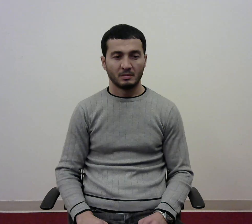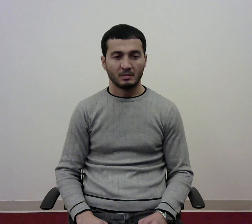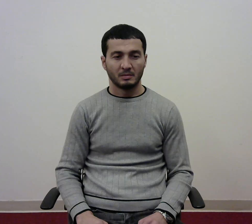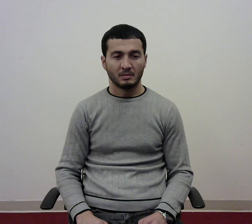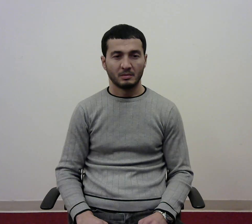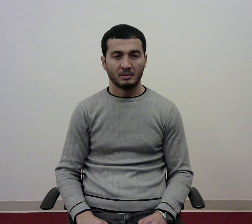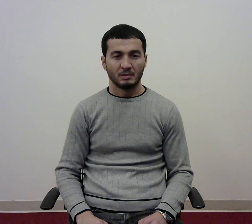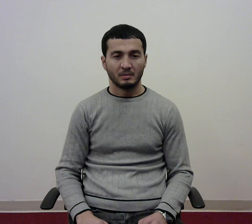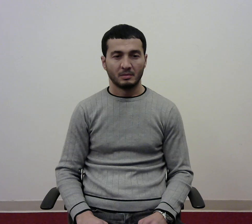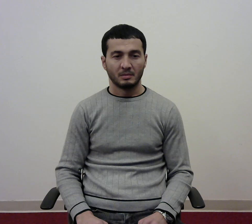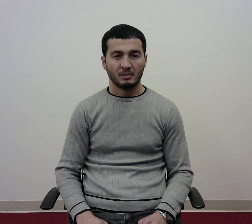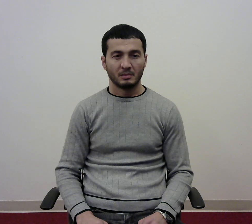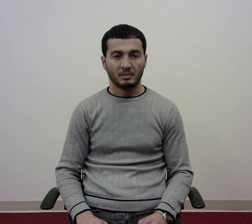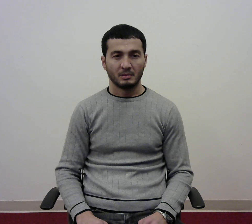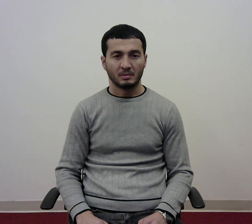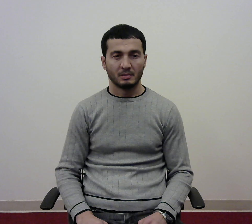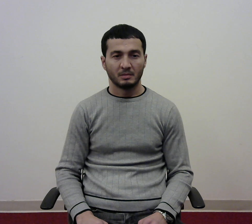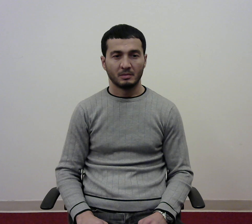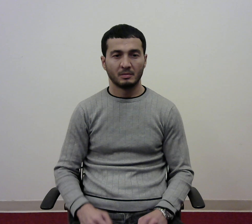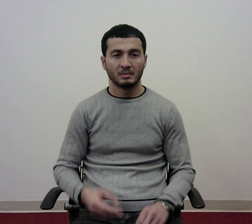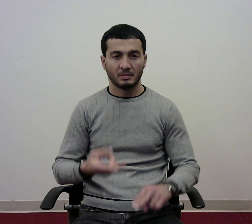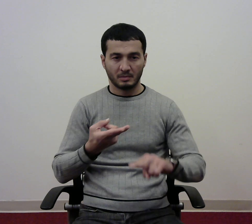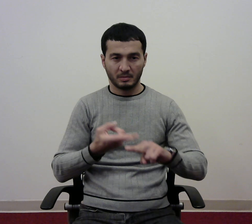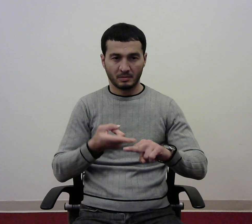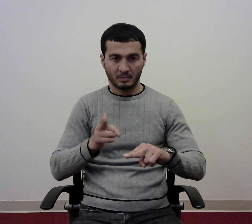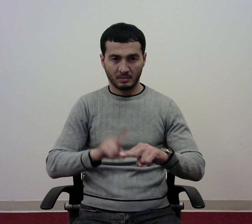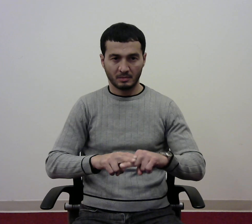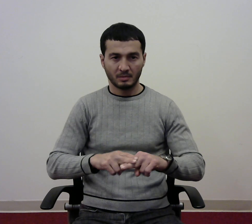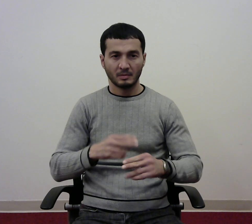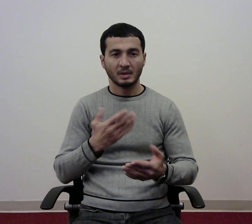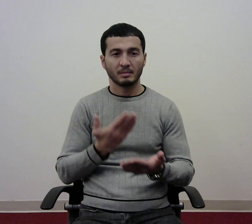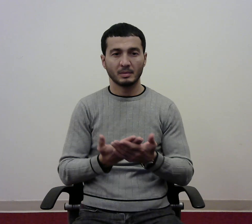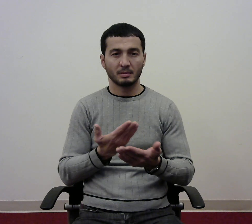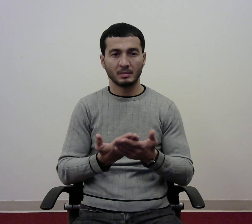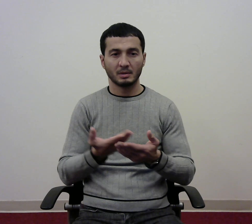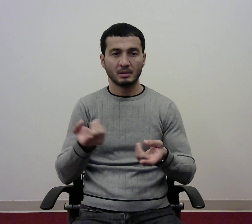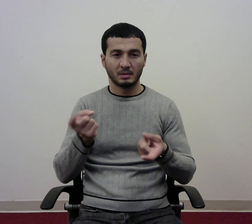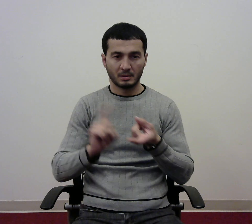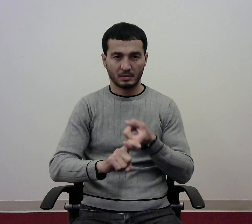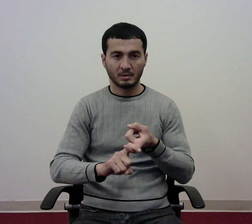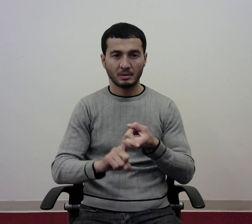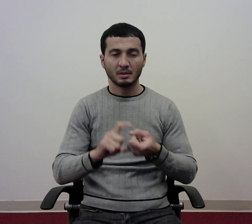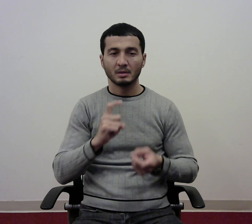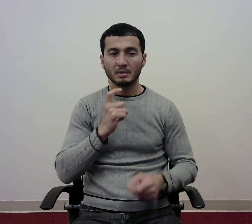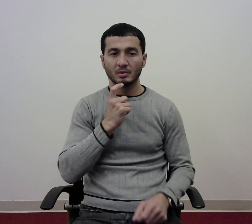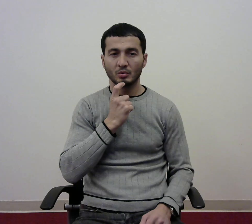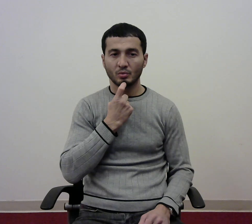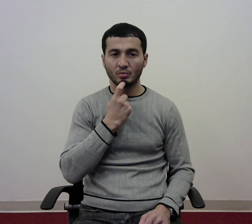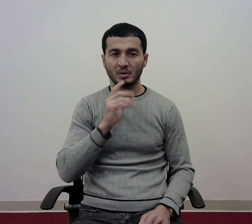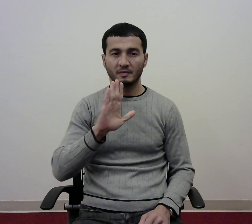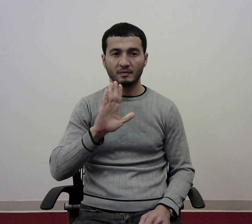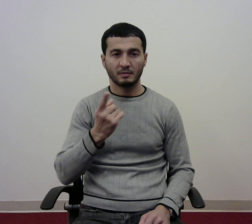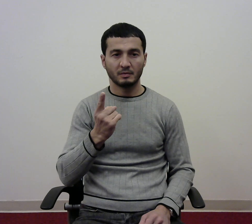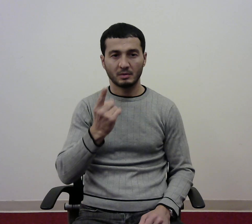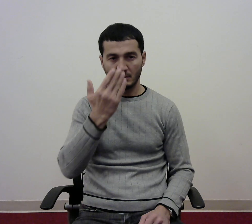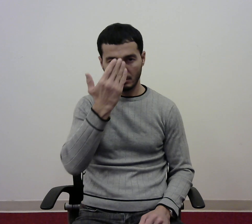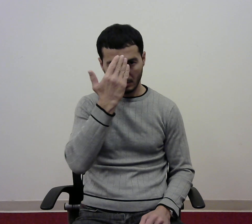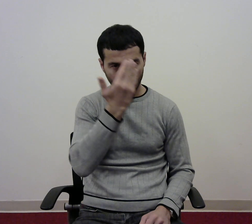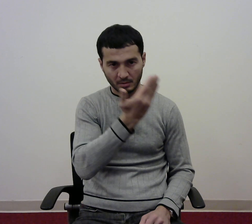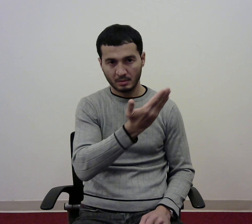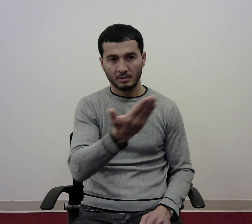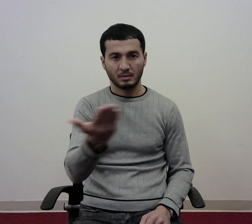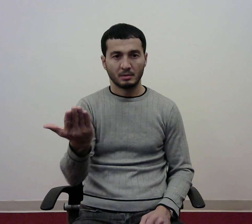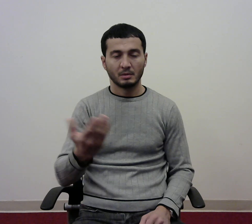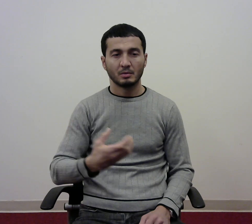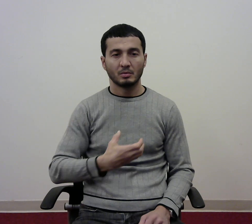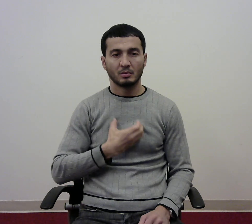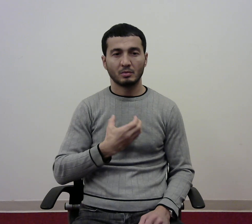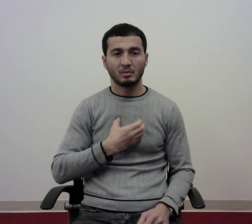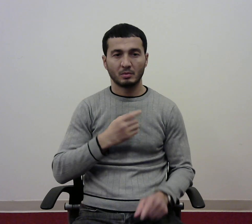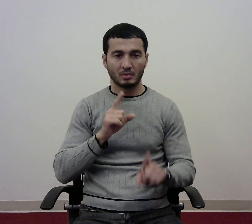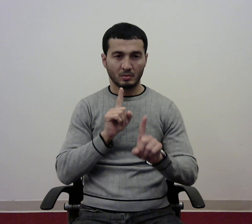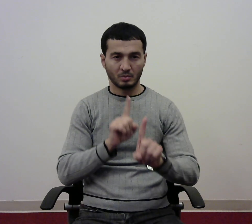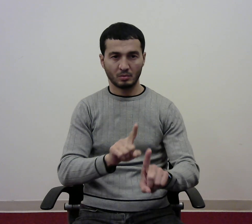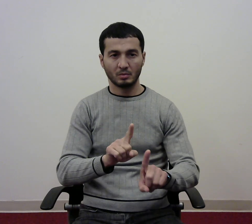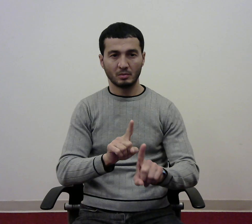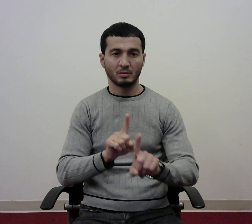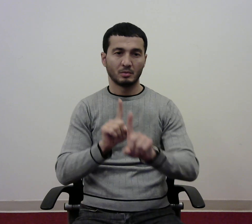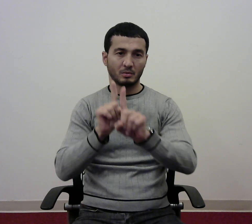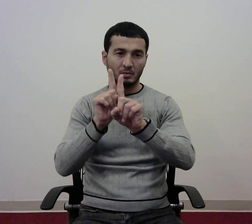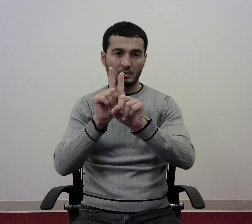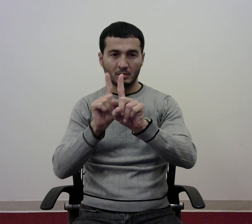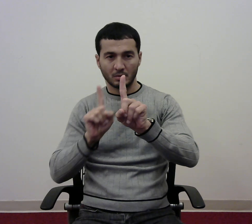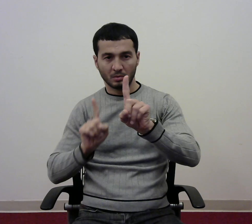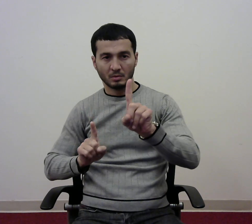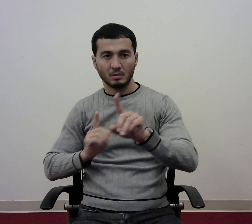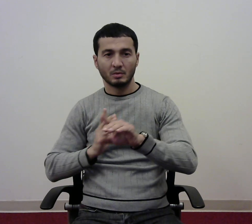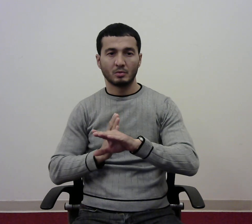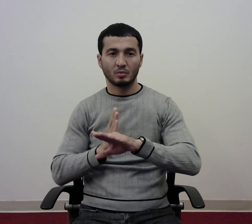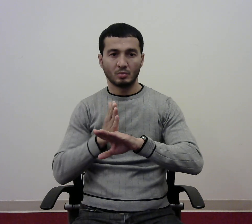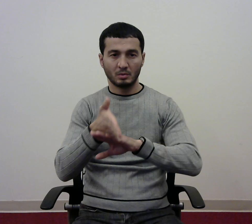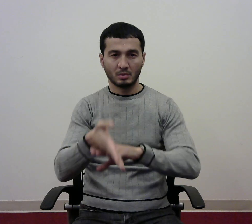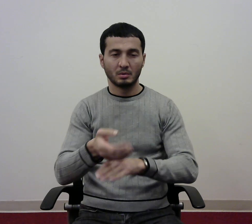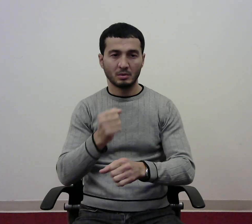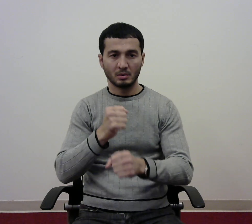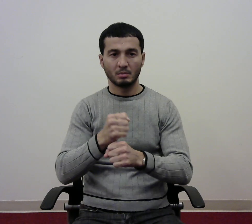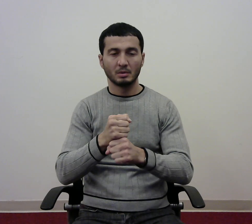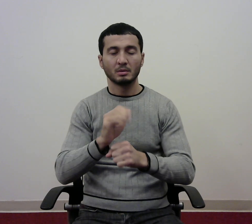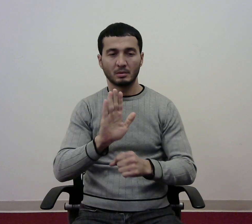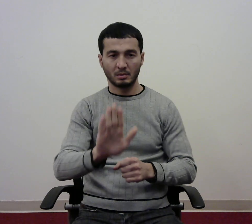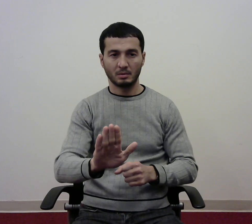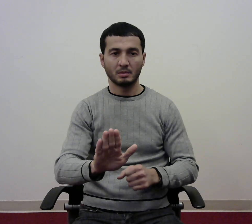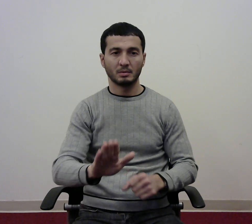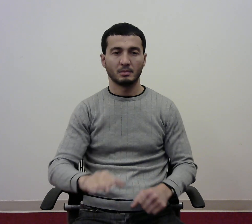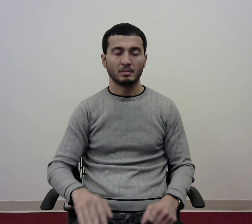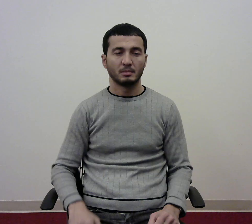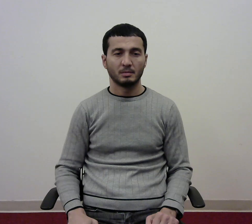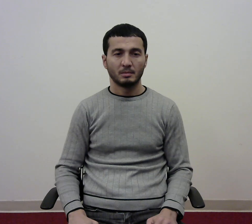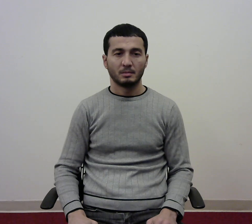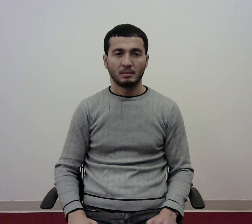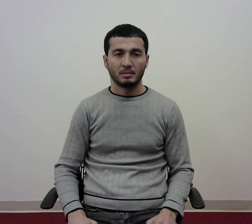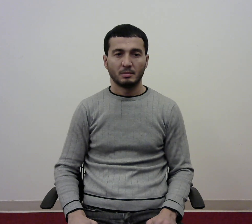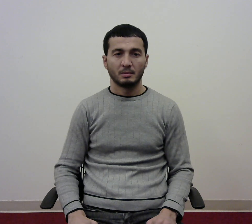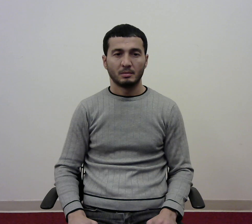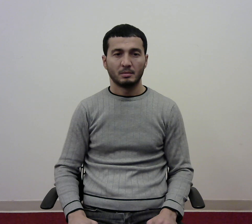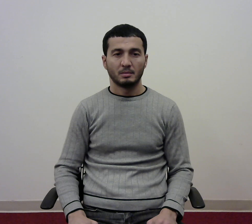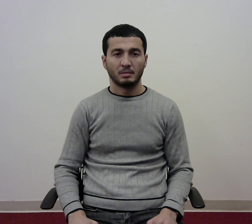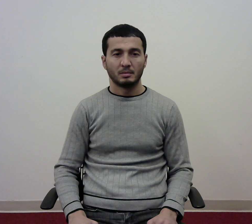Bu məsələ ilə bağlı Əmək və Əhalinin Sosial Müdafiəsi Nazirliyinə müraciət etməlisiniz